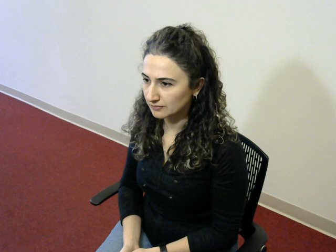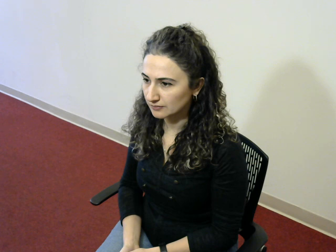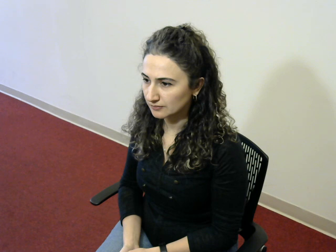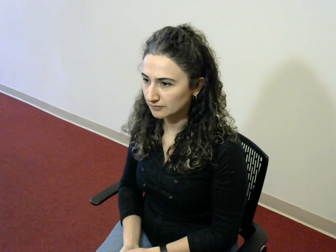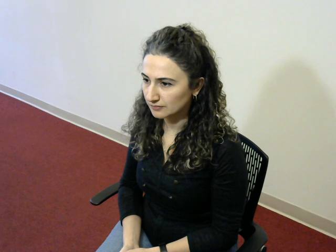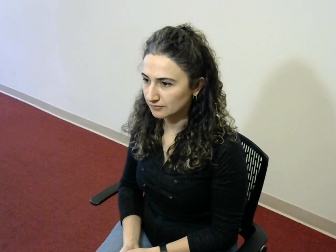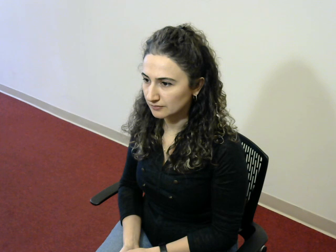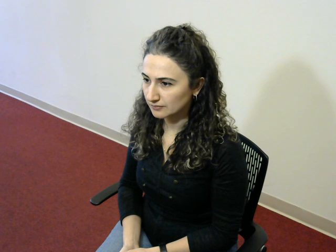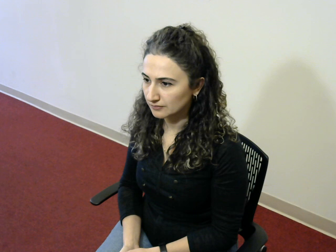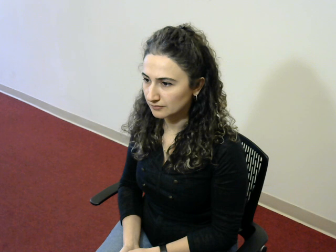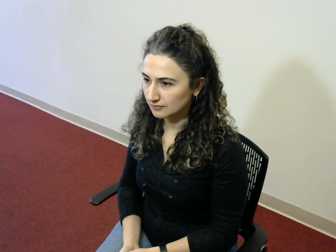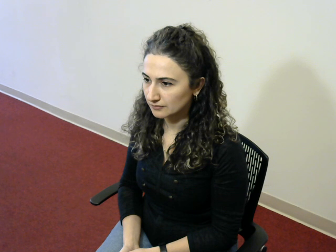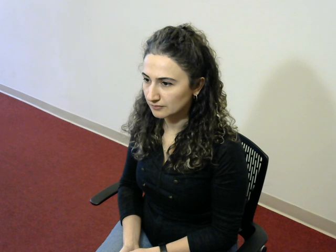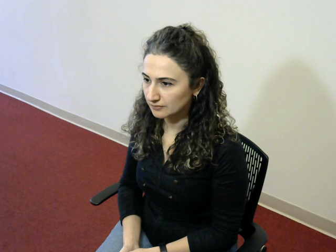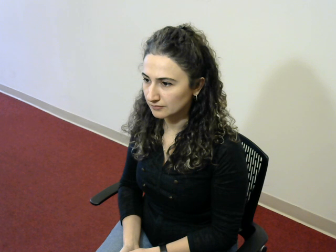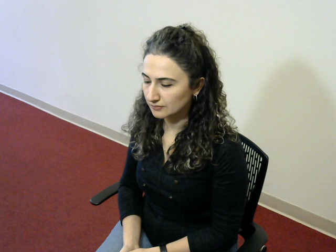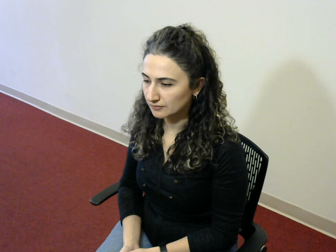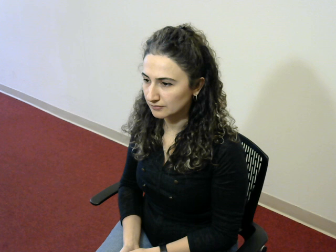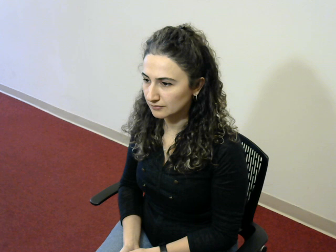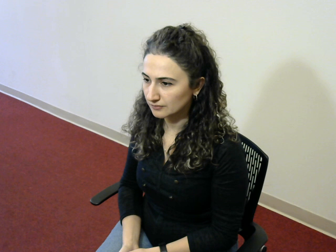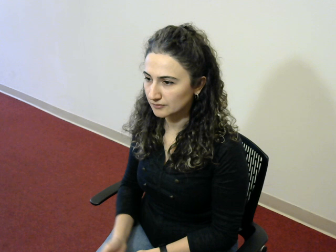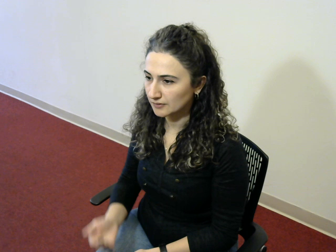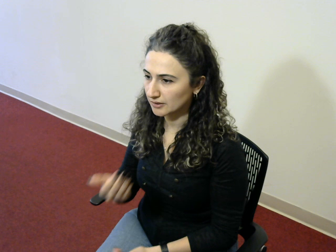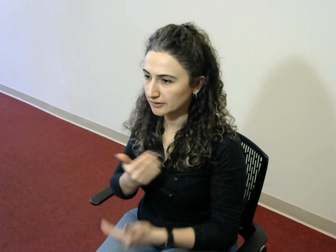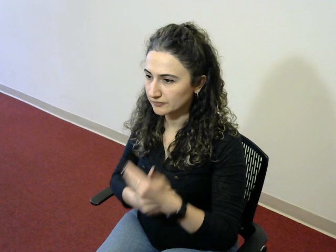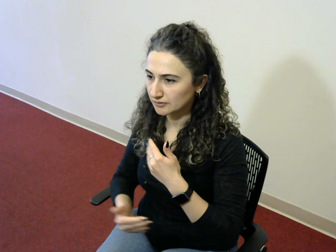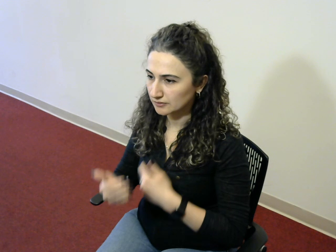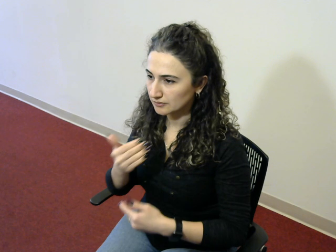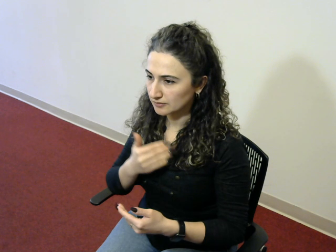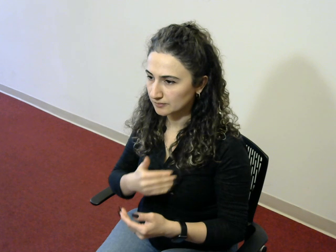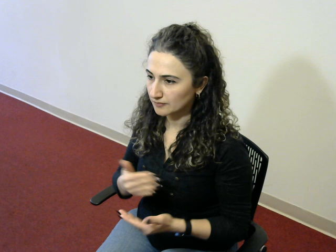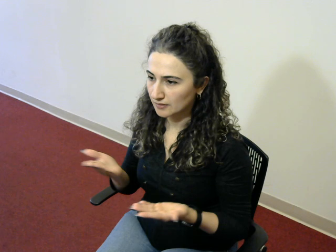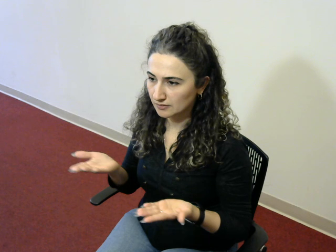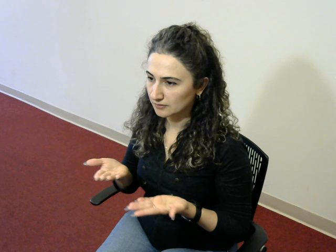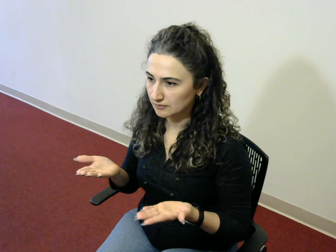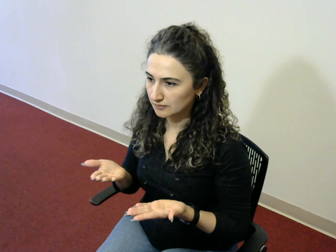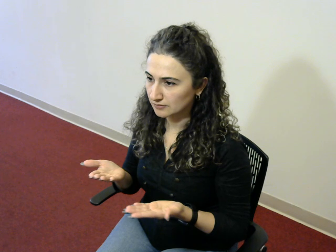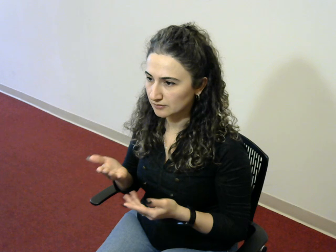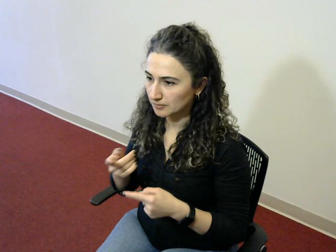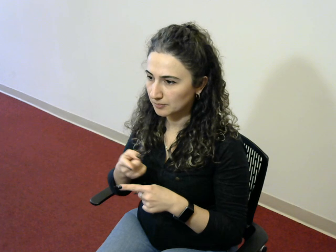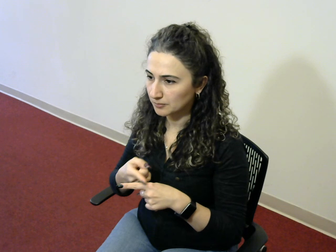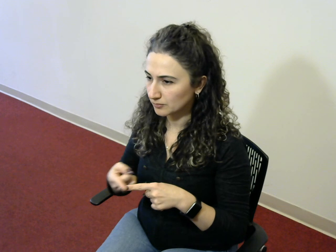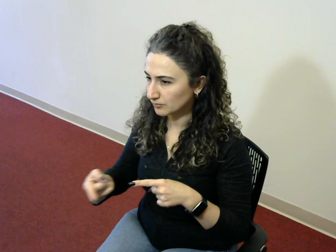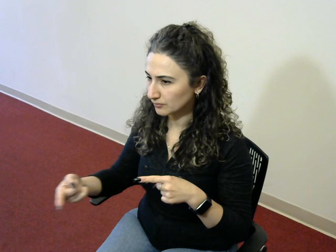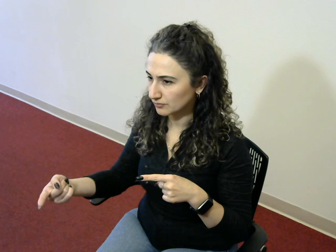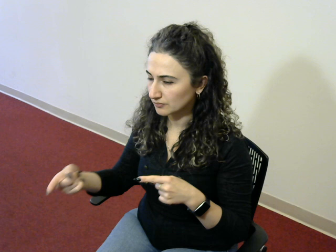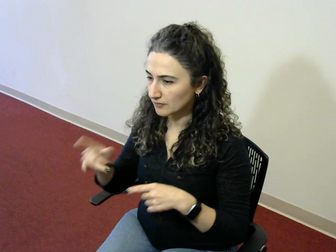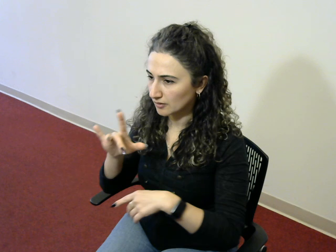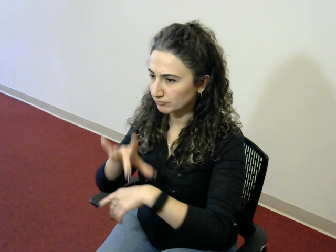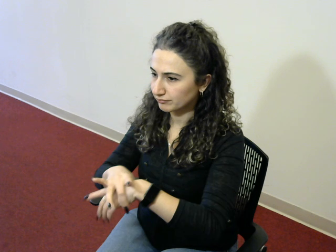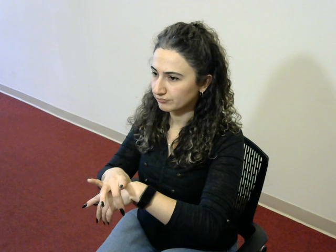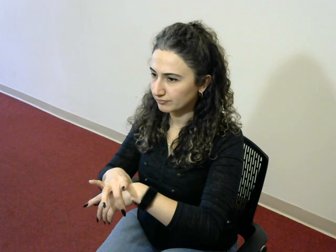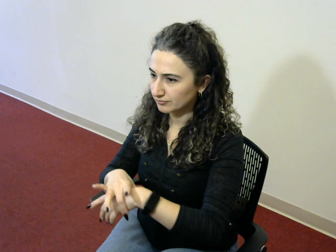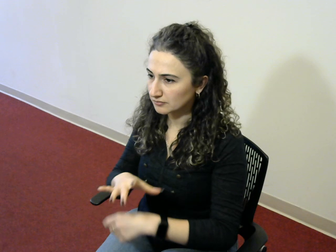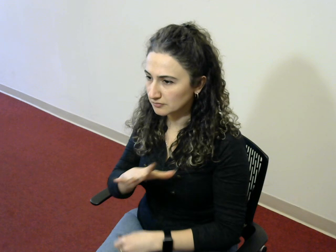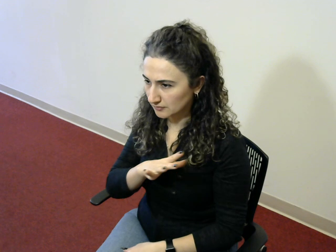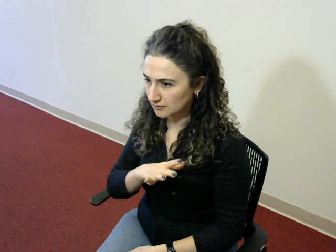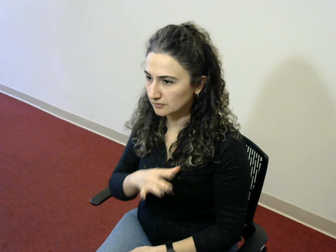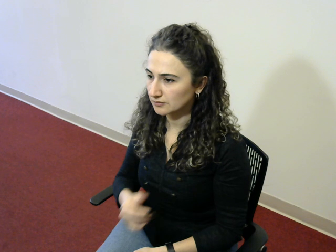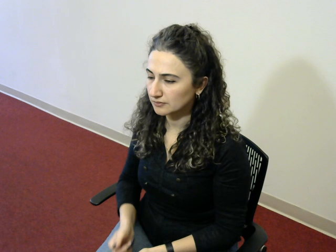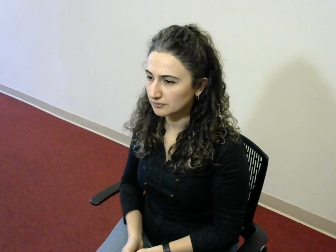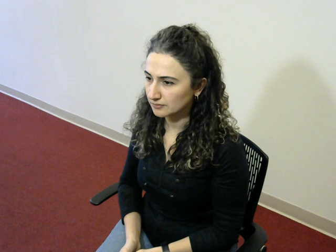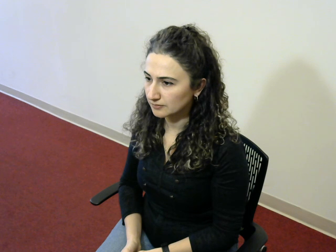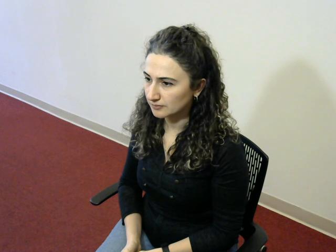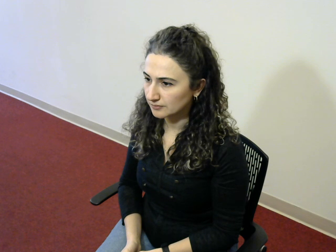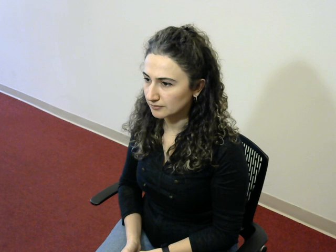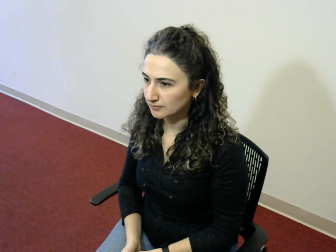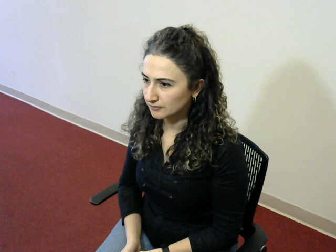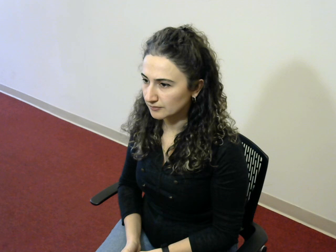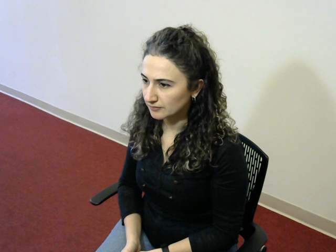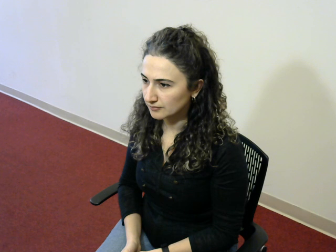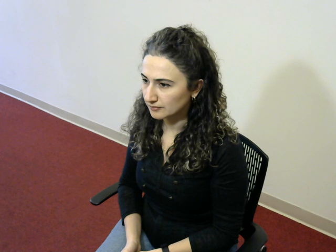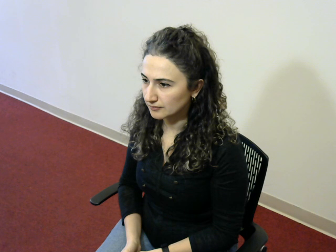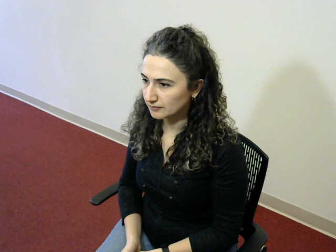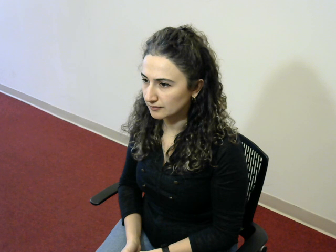Əlillik hansı müddətə müəyyən olunur?